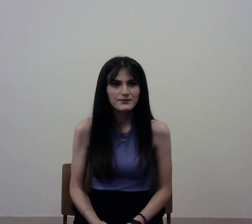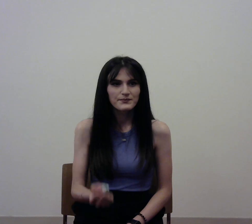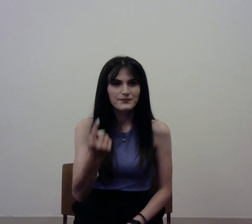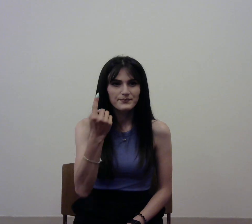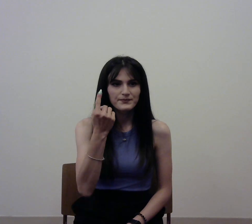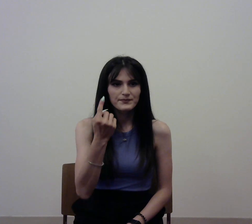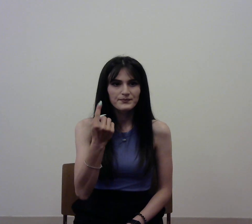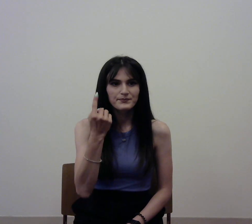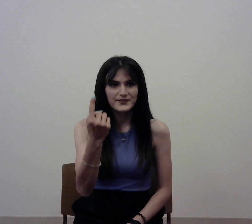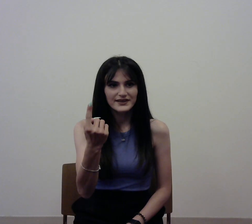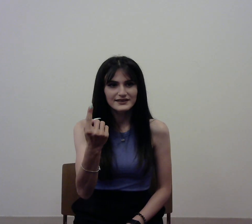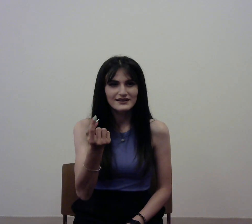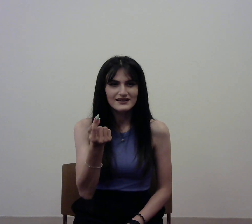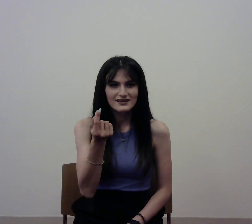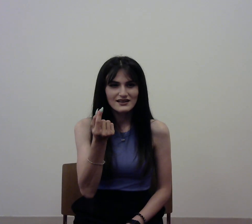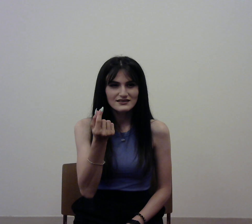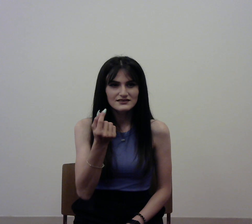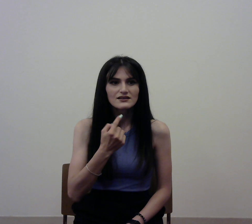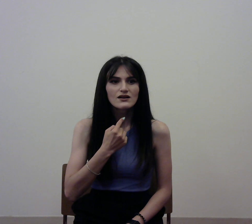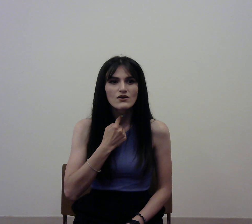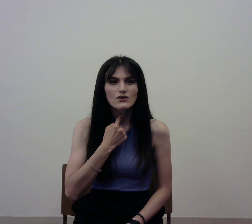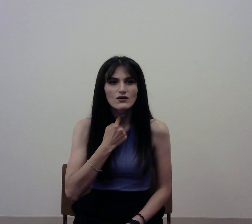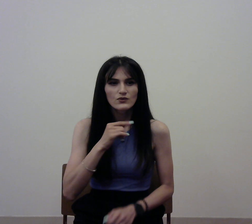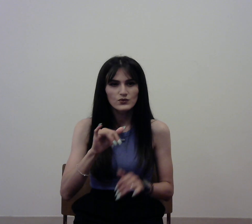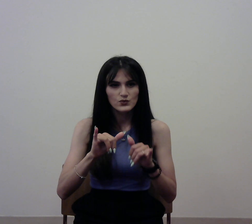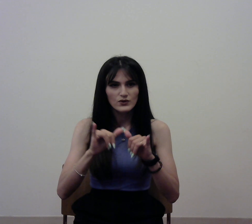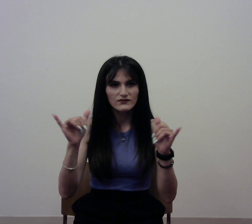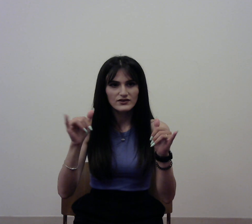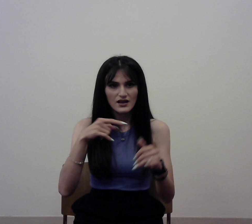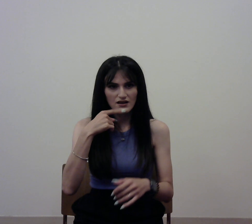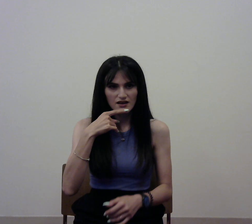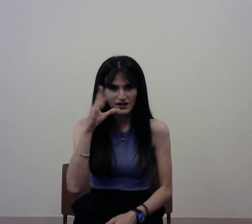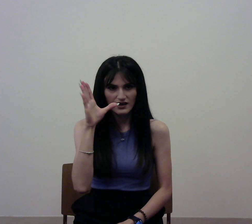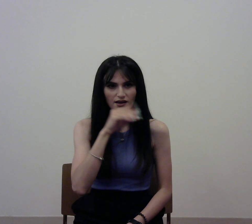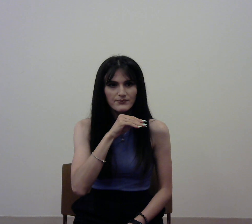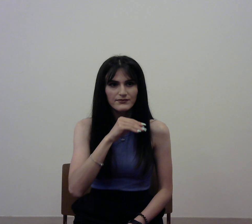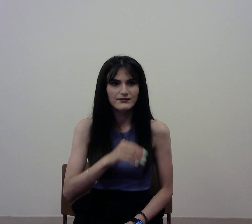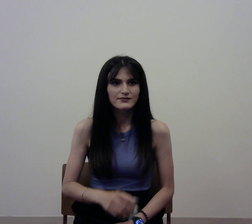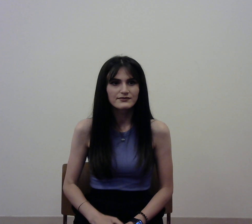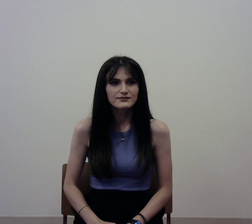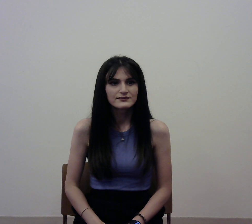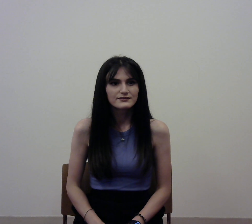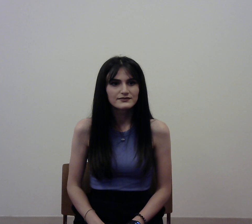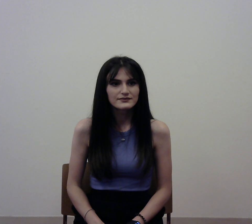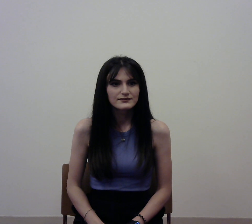Bir az ucadan deyə bilərsinizmi?